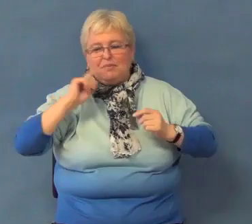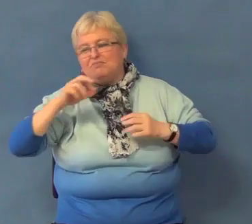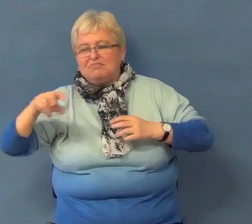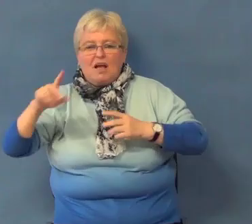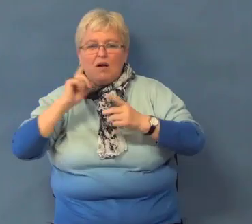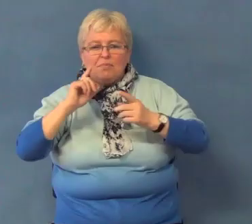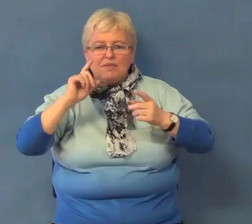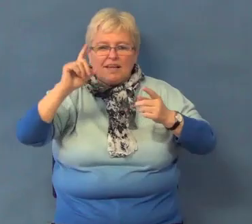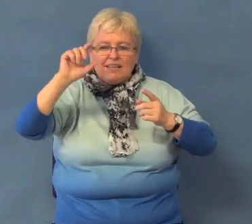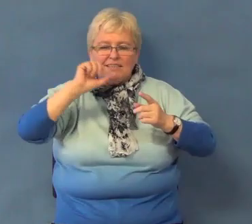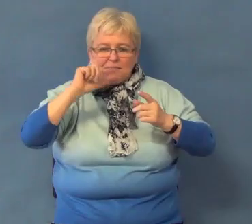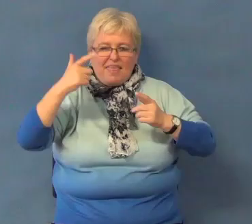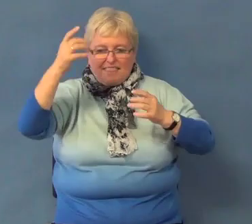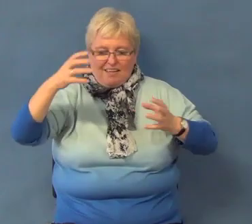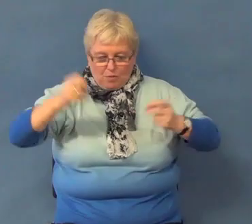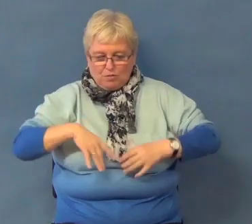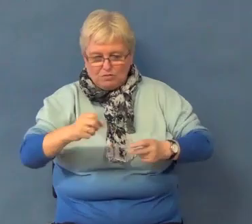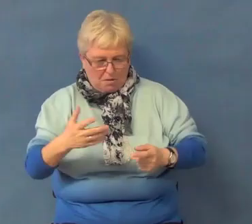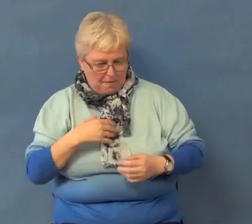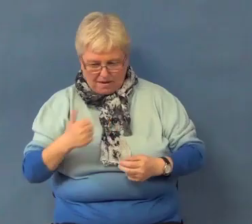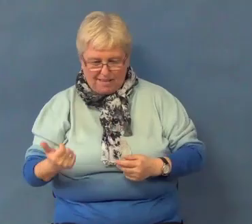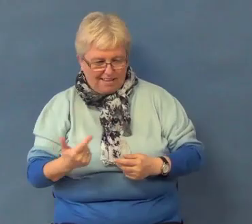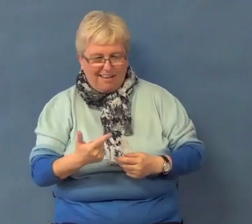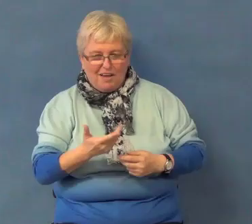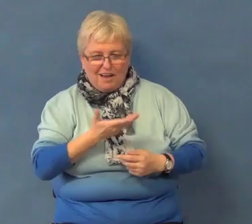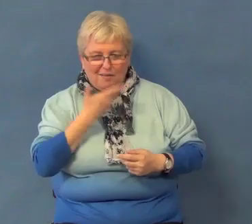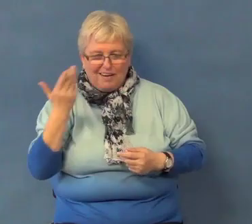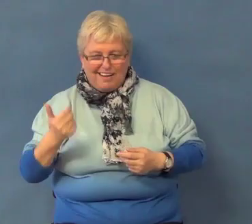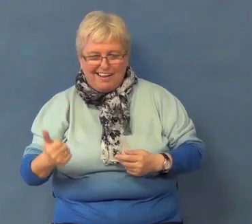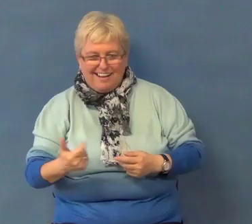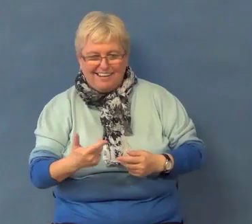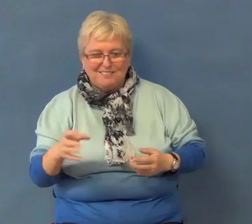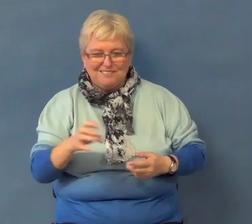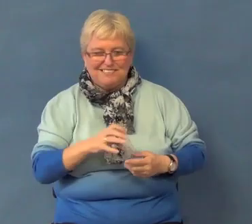Pan zszedł z drzewa, wiedząc, że ma trzy kosze, patrzy a tu nie ma, ktoś ukradł.